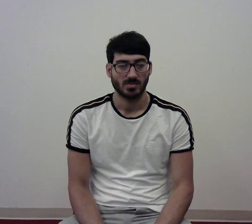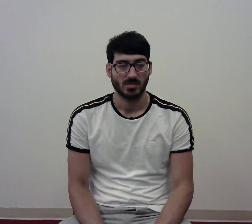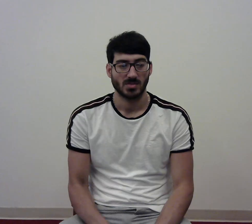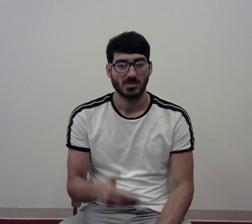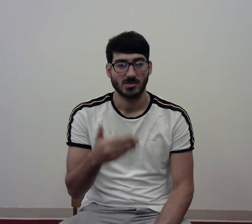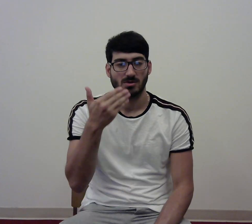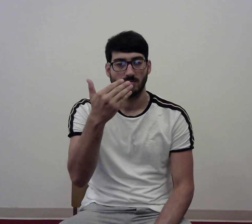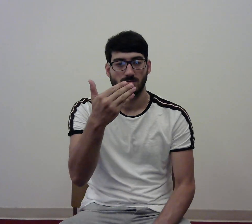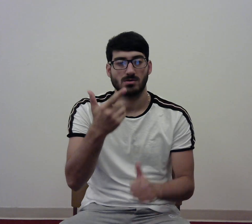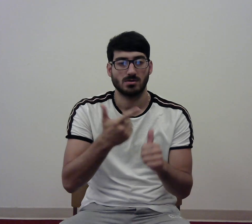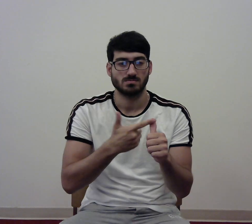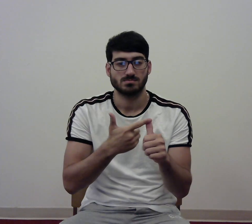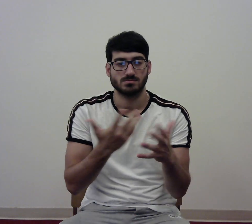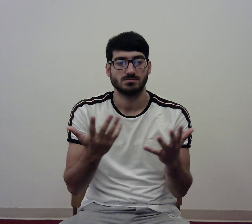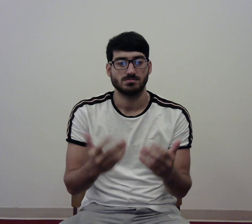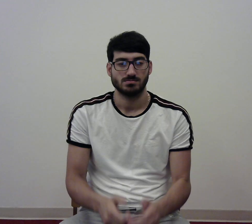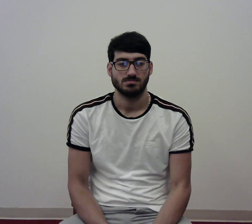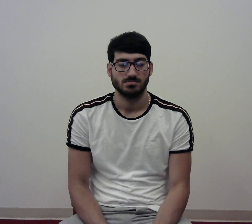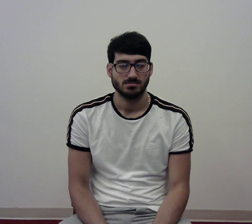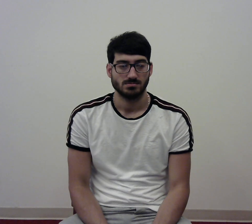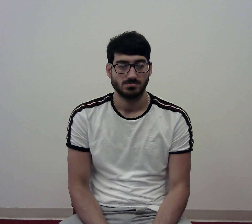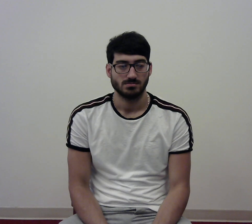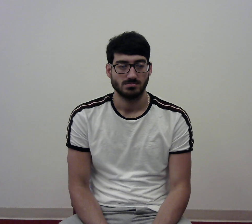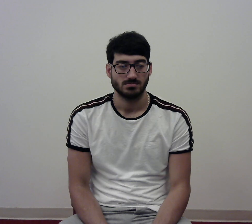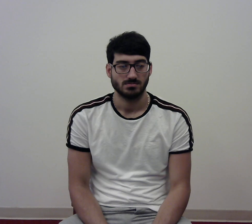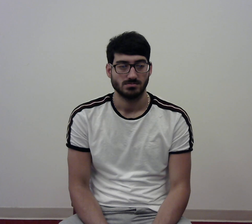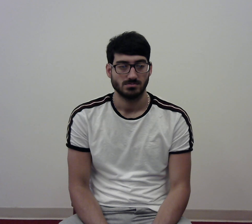Sizin adınız nədir?